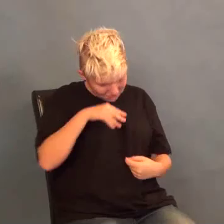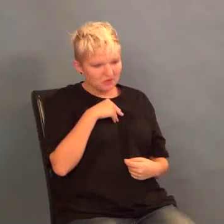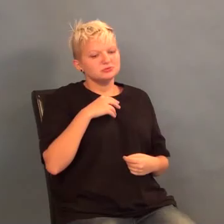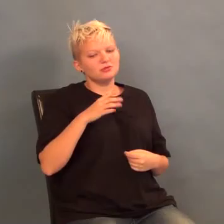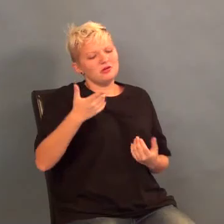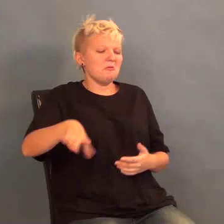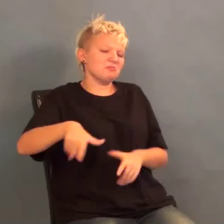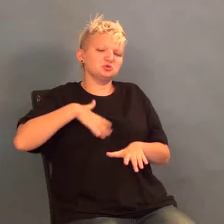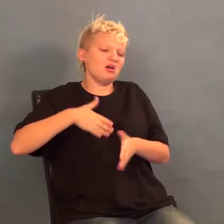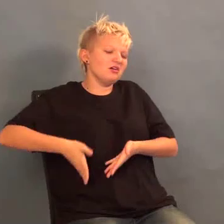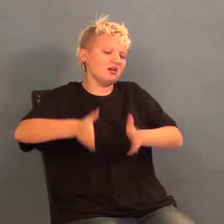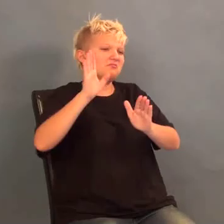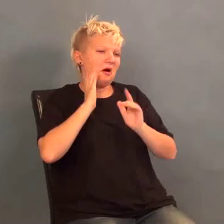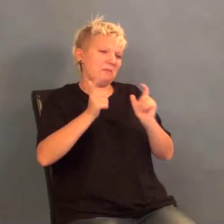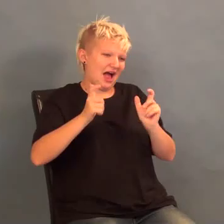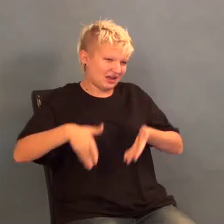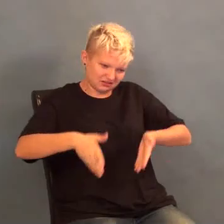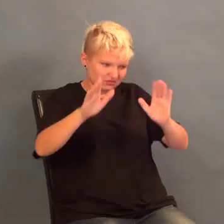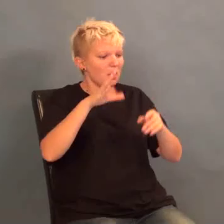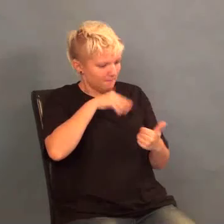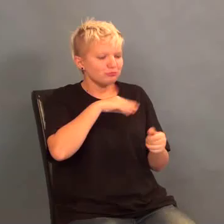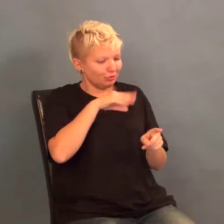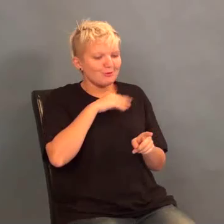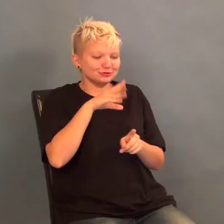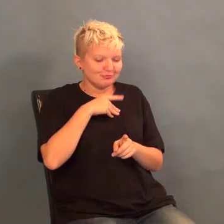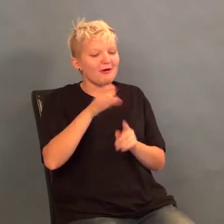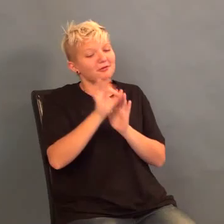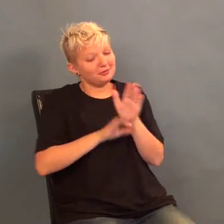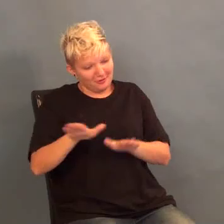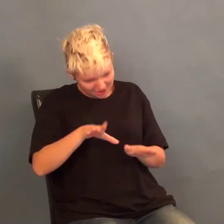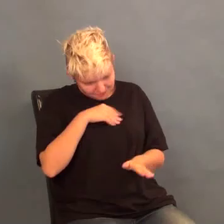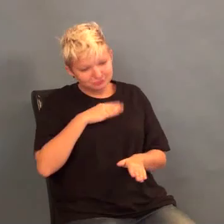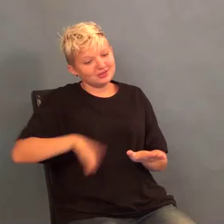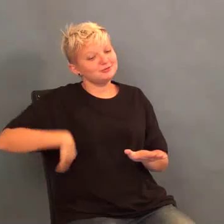To co wymieniłam, to dozwolona jest jazda na chodniku, również rolki oraz deskorolka.